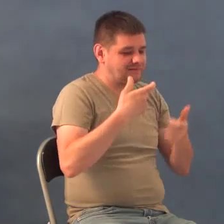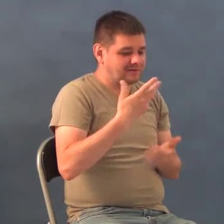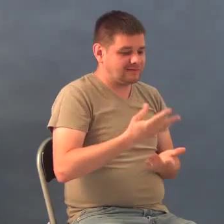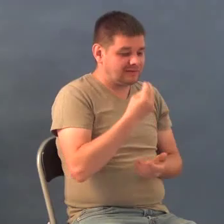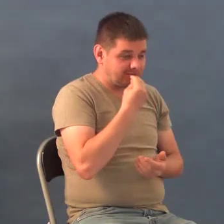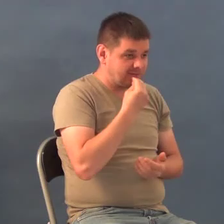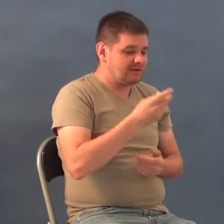Chce ją zjeść.